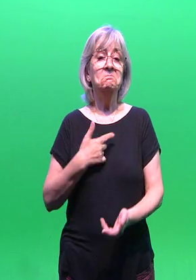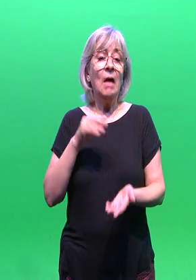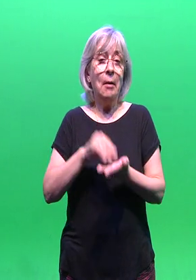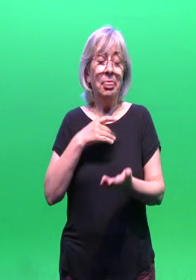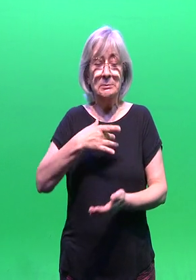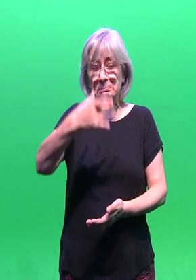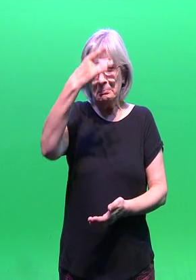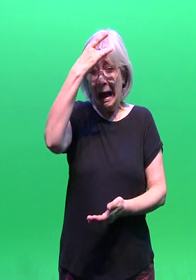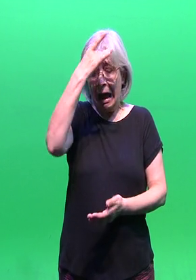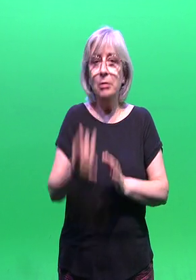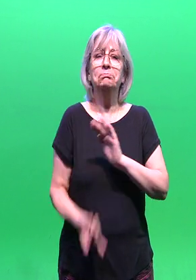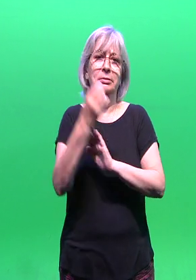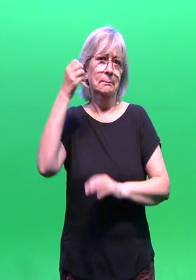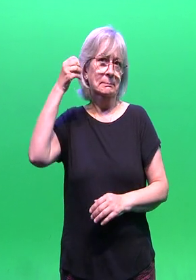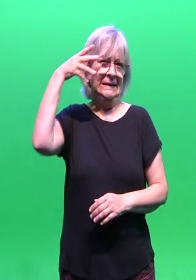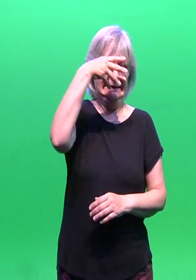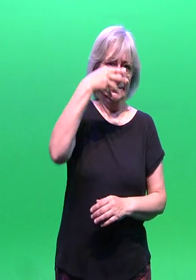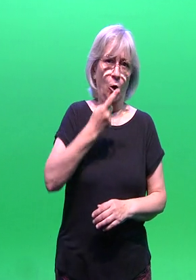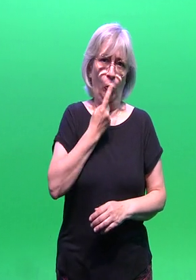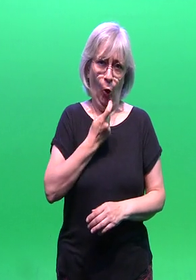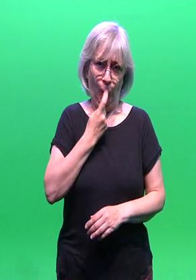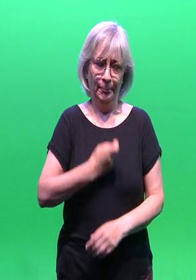De vegades quan em fa mal el cap, tinc un vessament vermell a l'ull dret.